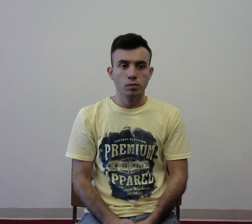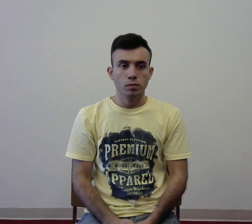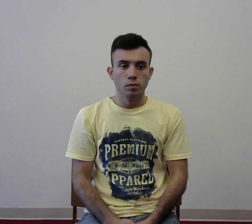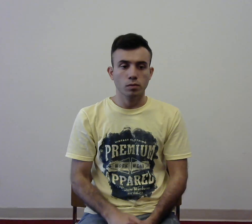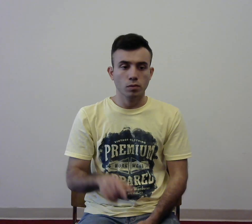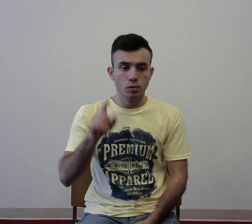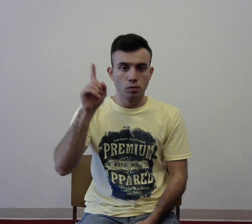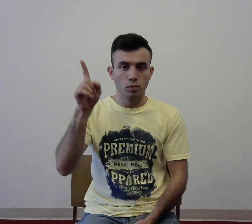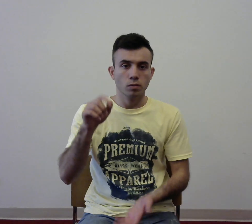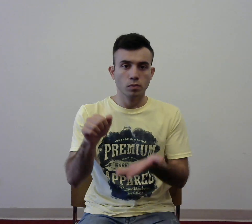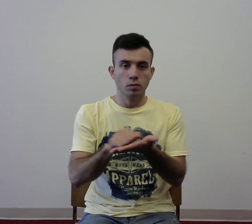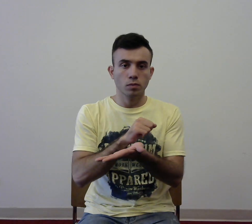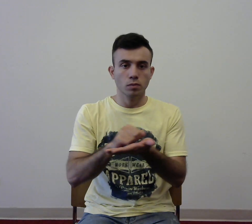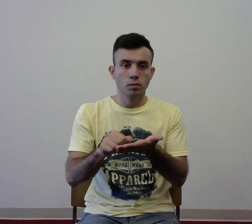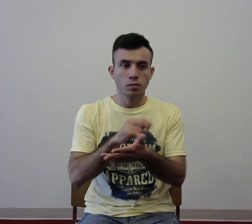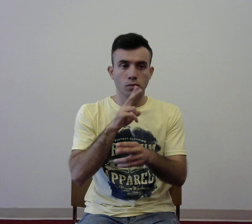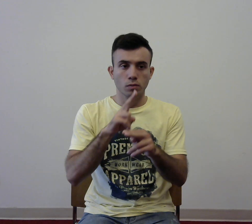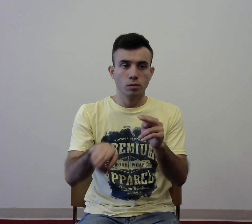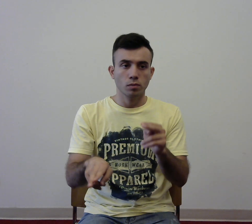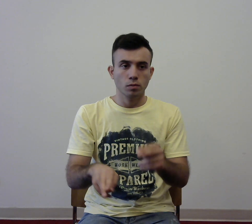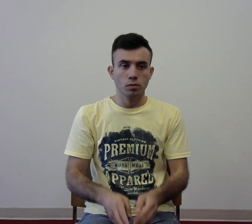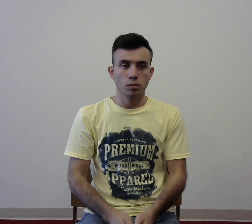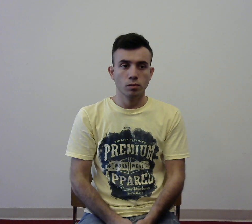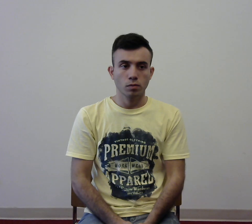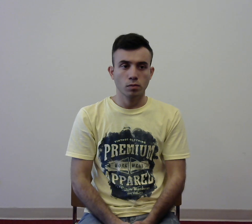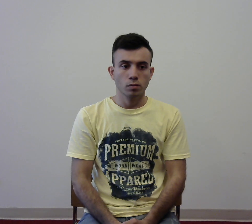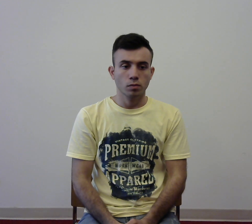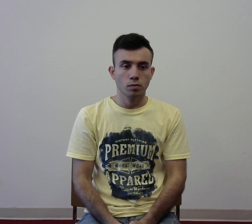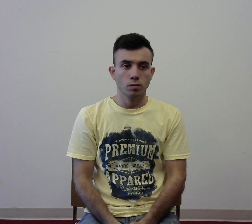O sənədlərini itirib